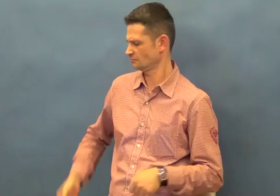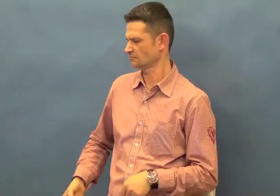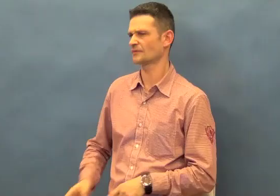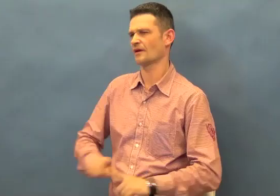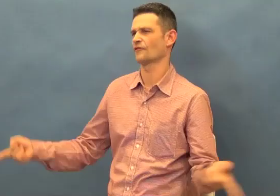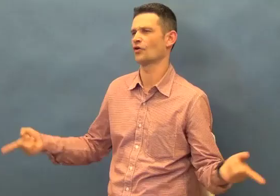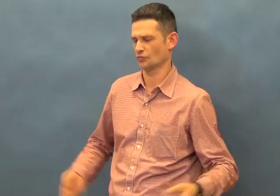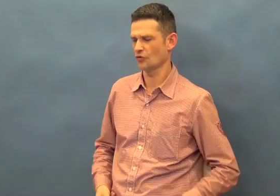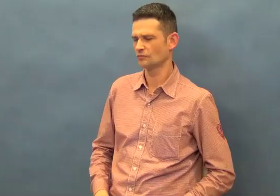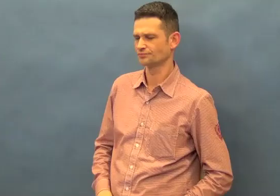Nie wolno piłować.